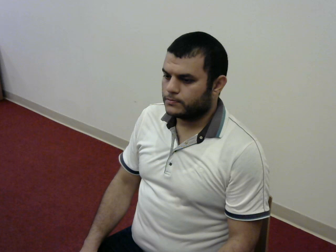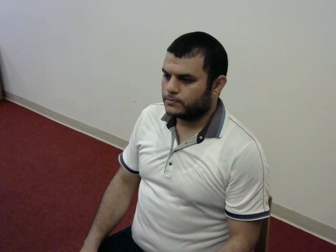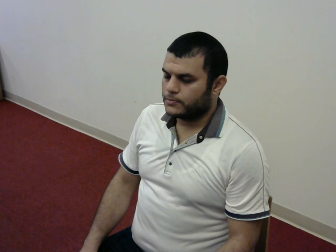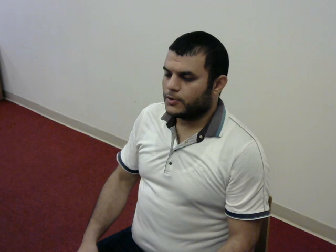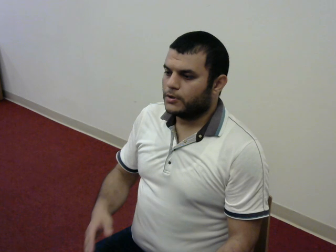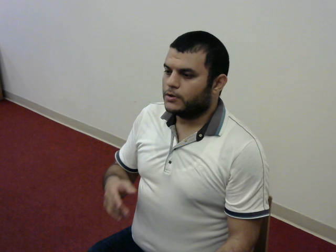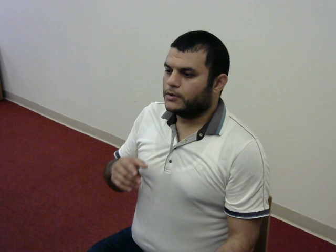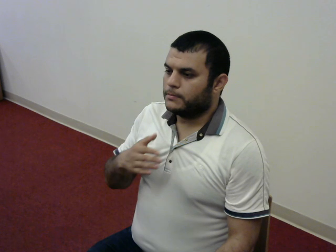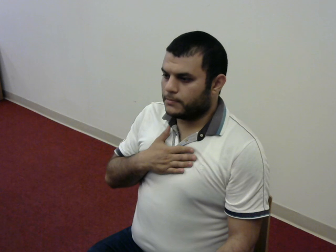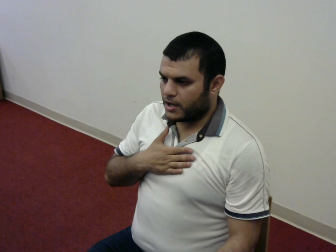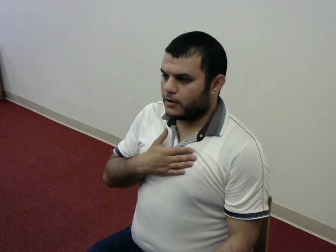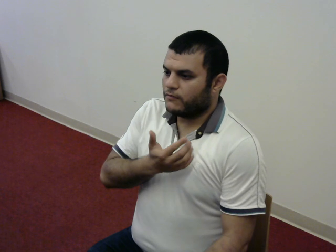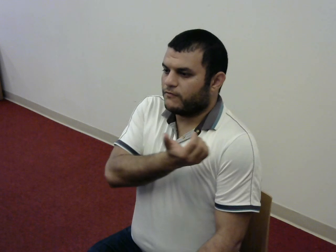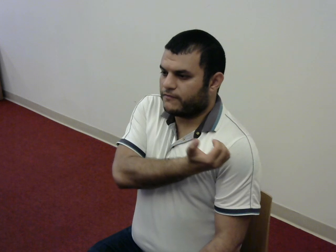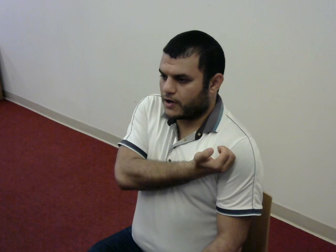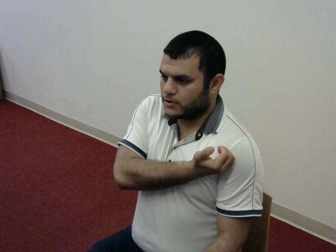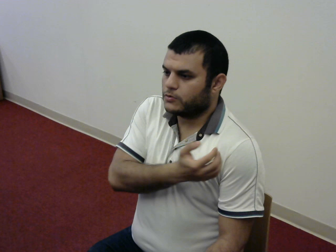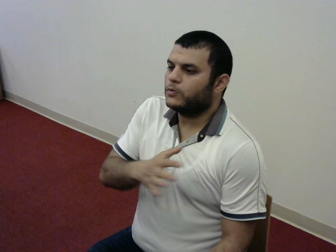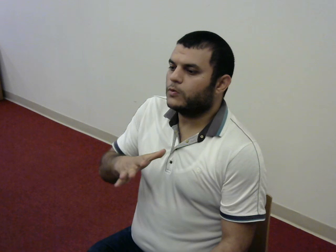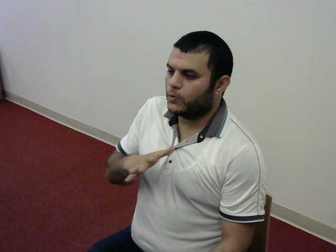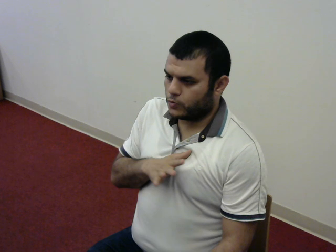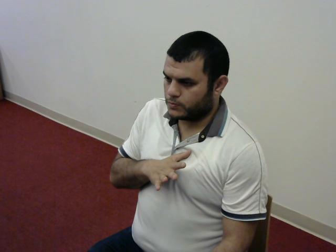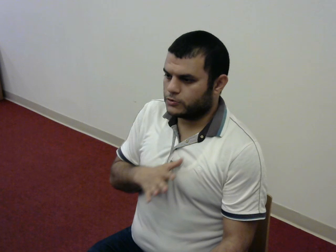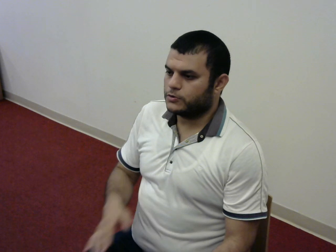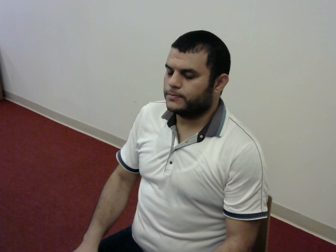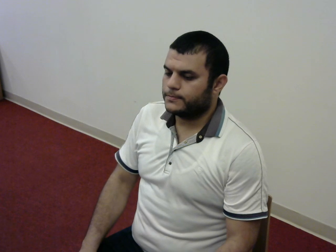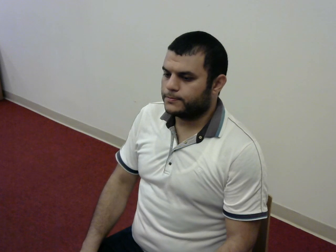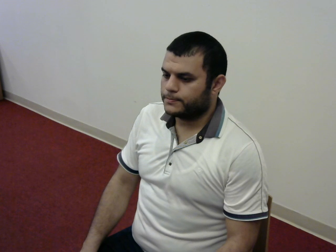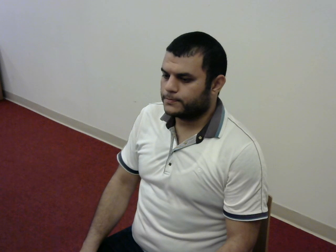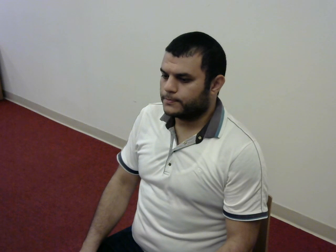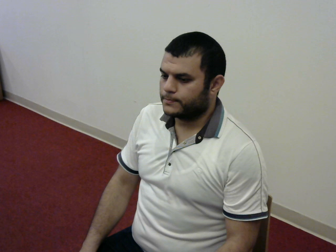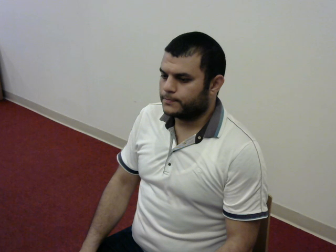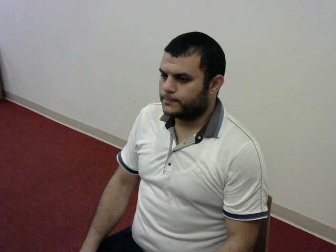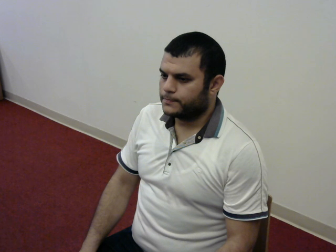Mən vaksin vurdurmuşam